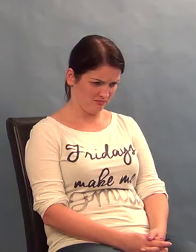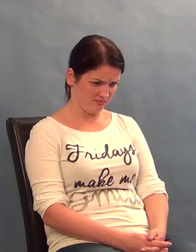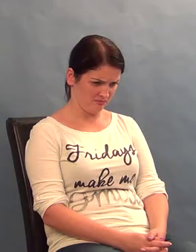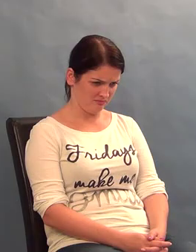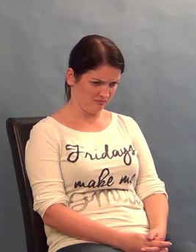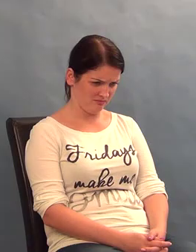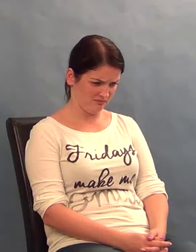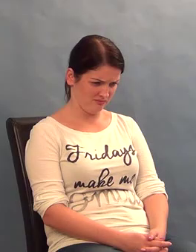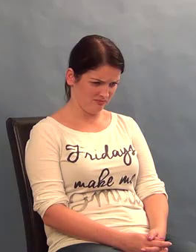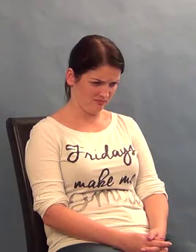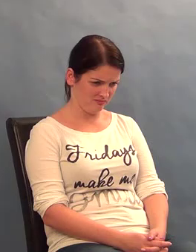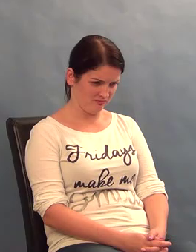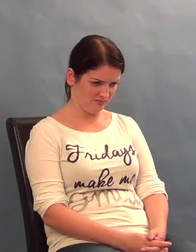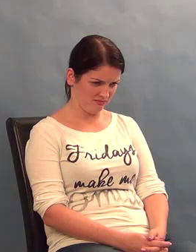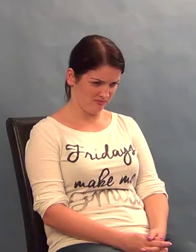Napisane długopisem?